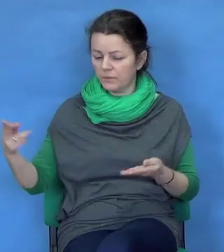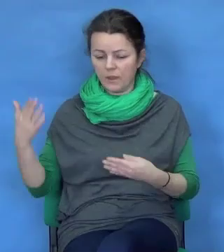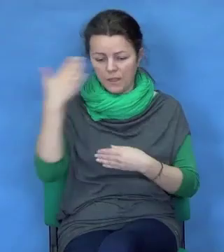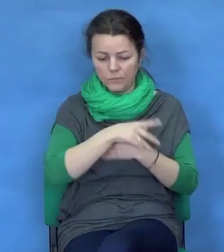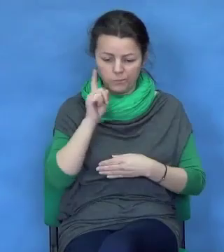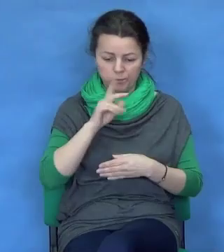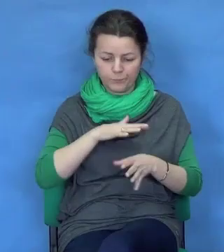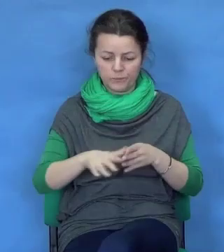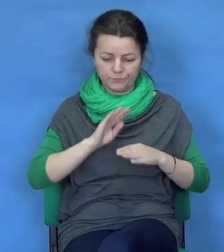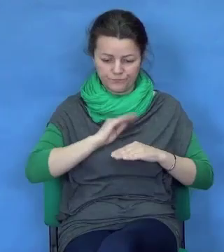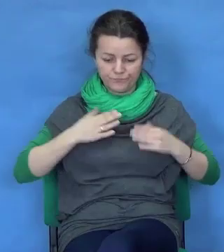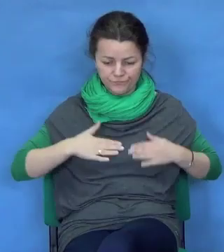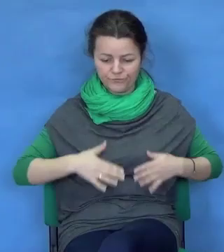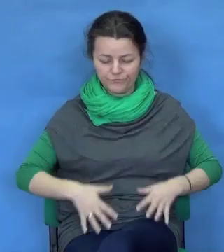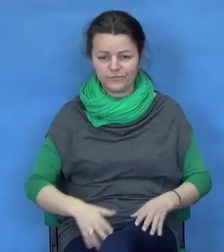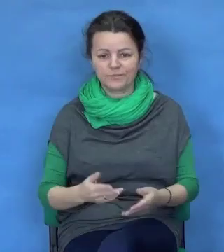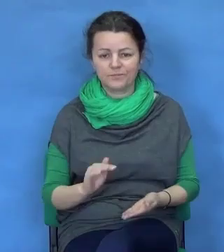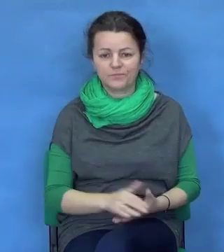A na końcu mężczyzna musi się w niej wykąpać.